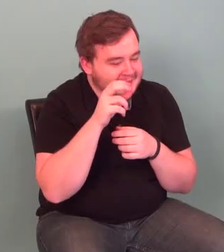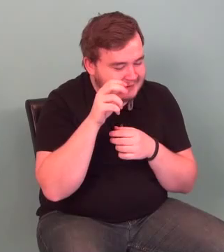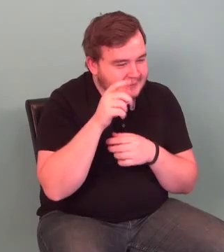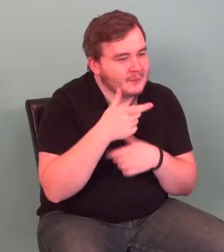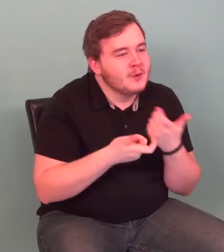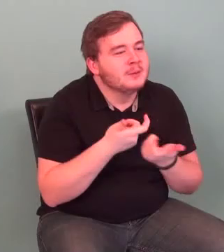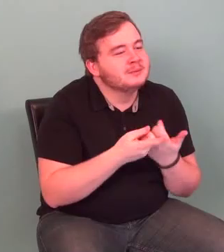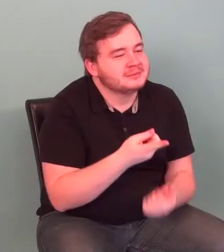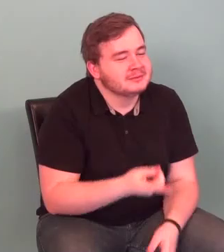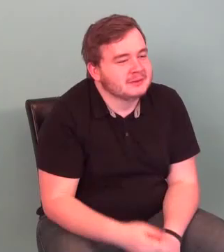Co robisz?